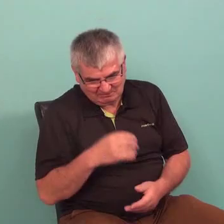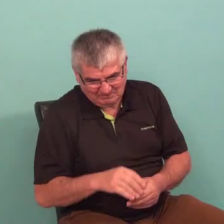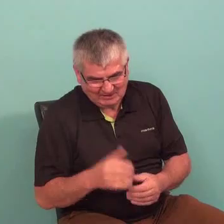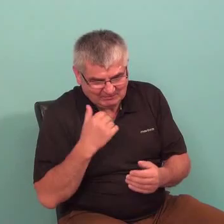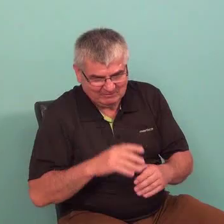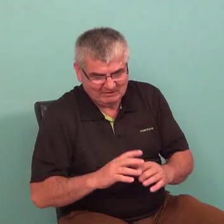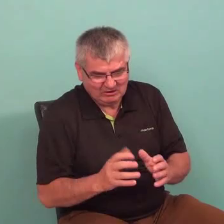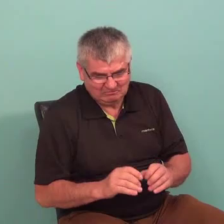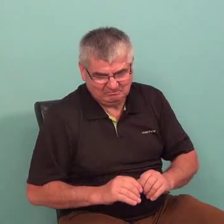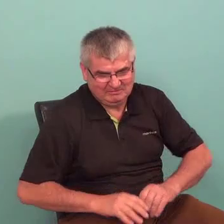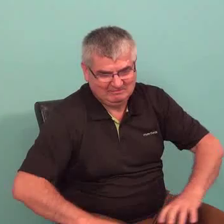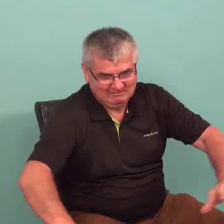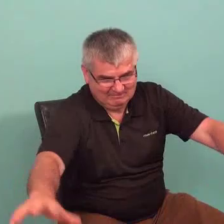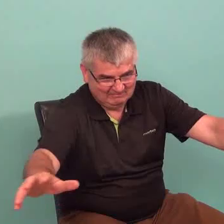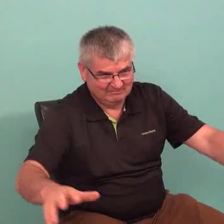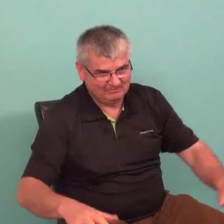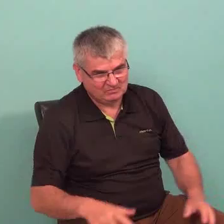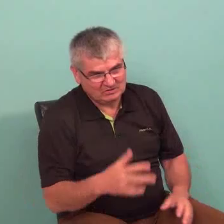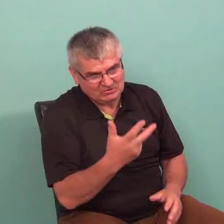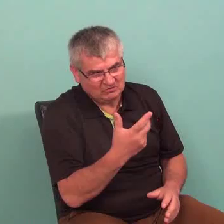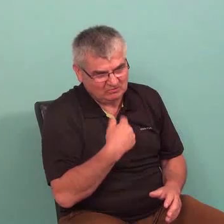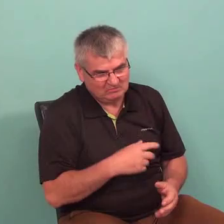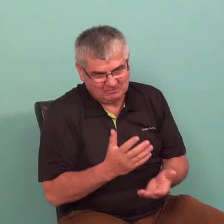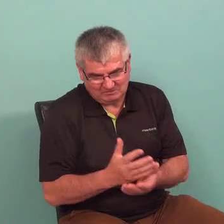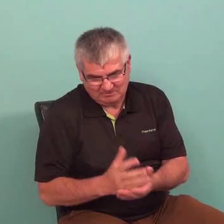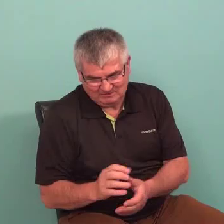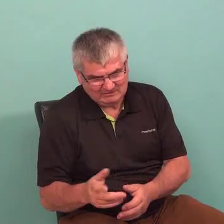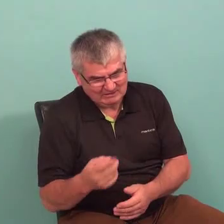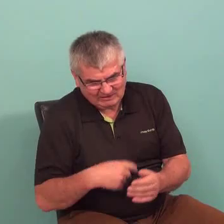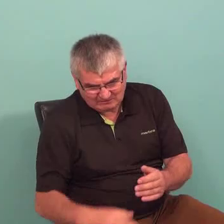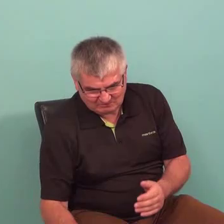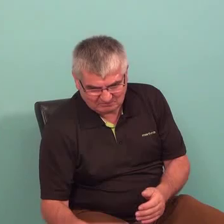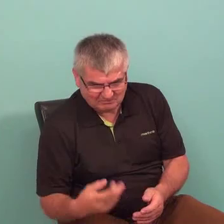Owoce, które się rozsypały, zostają zebrane i włożone do kosza przez tych trzech chłopców.